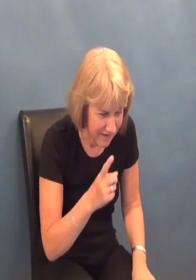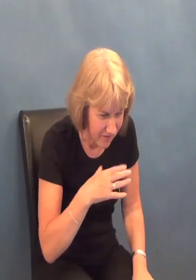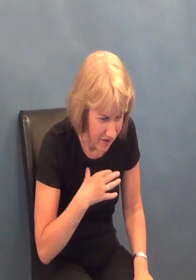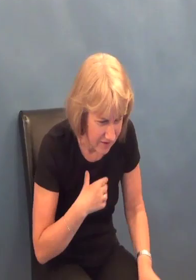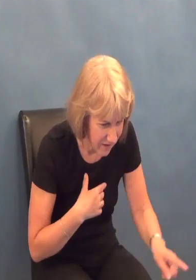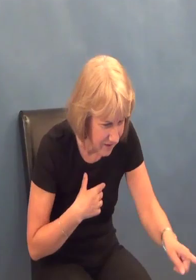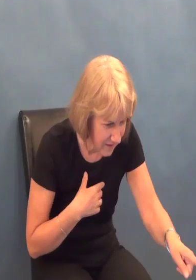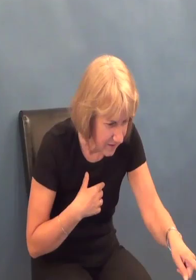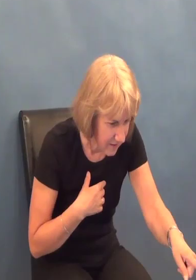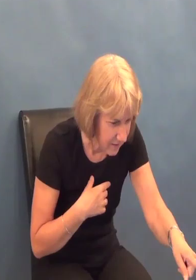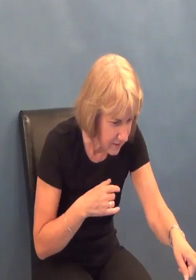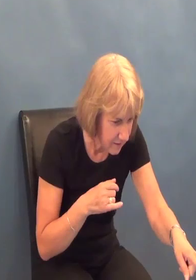Jest jeden wolny...